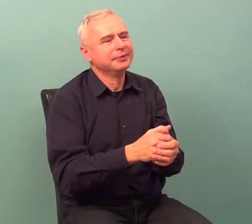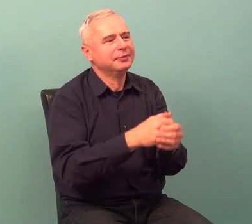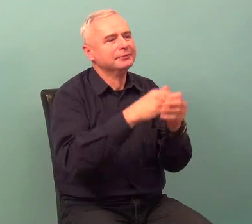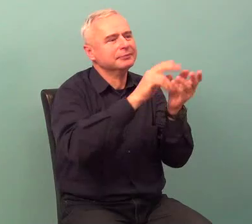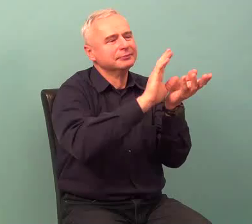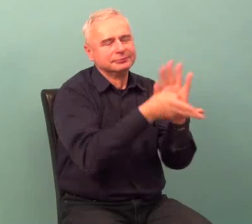Zmiana.